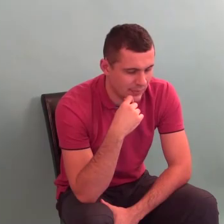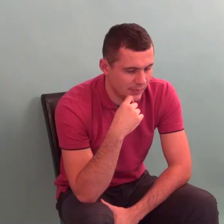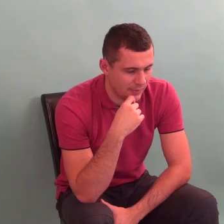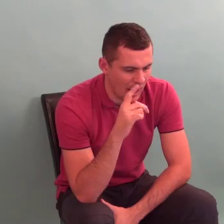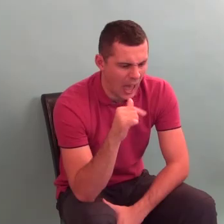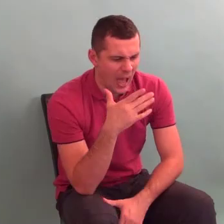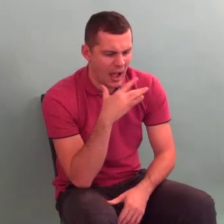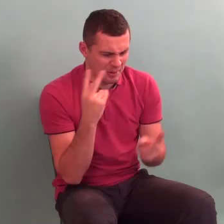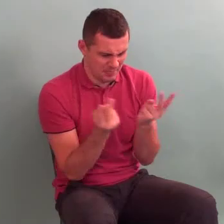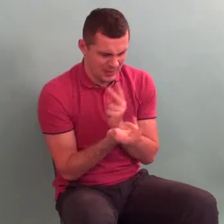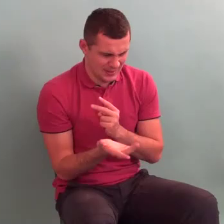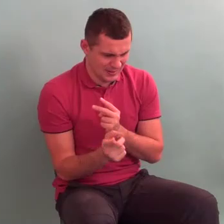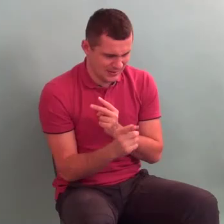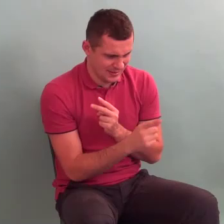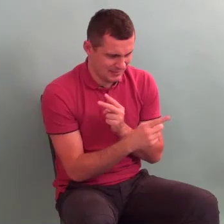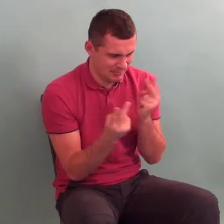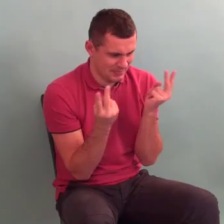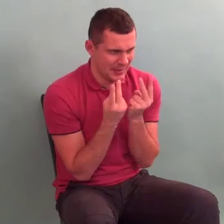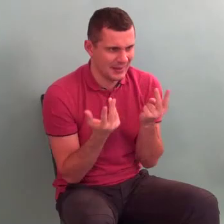Ale są wszystkie trzy w identycznych kolorach.